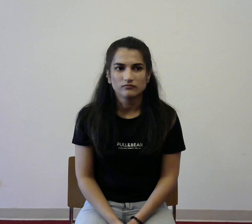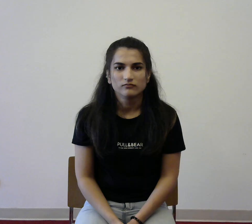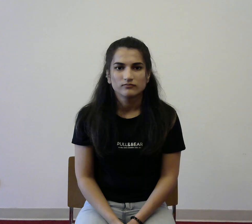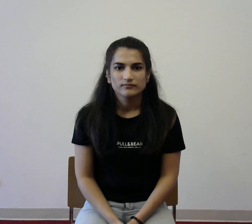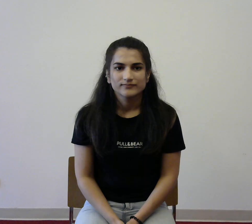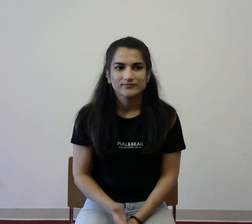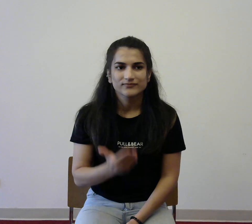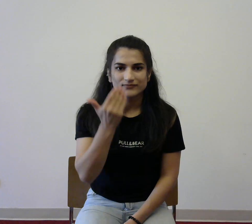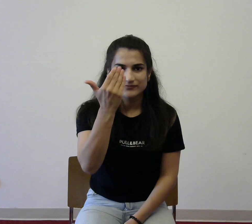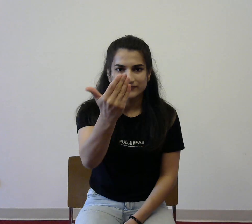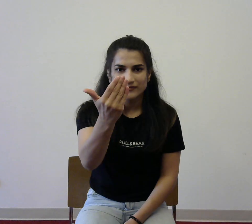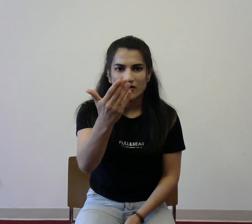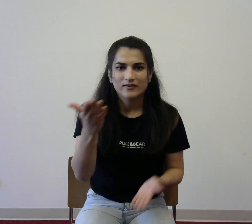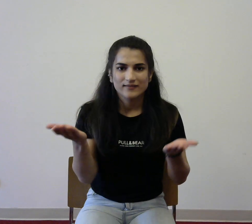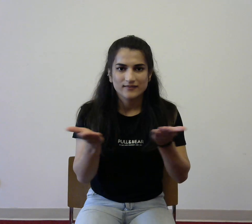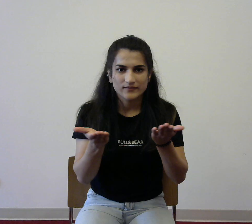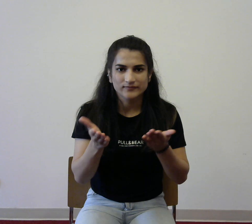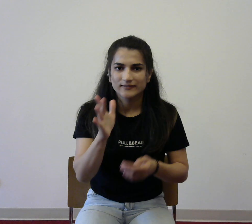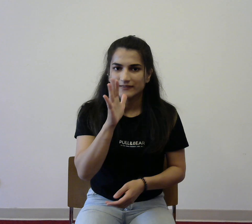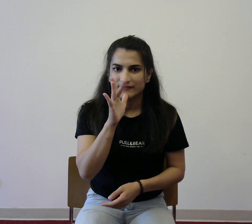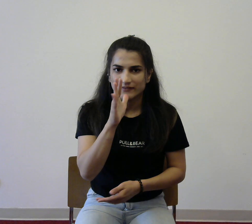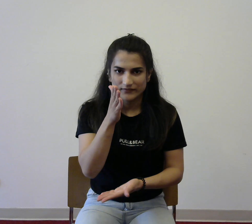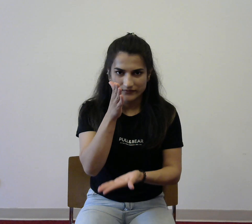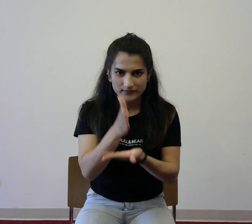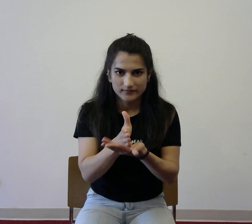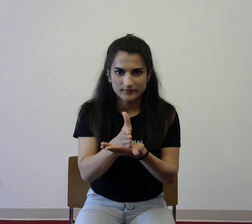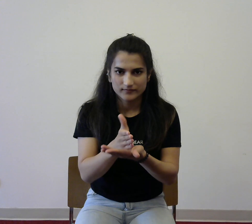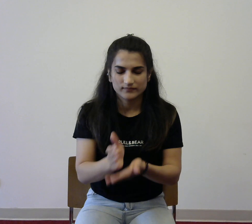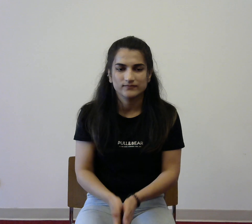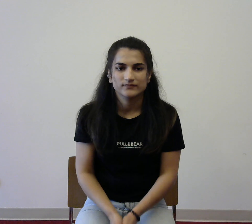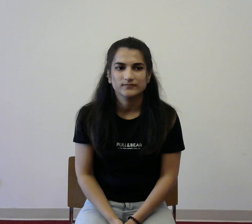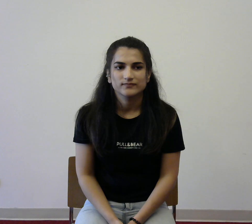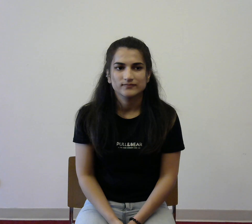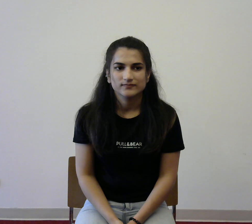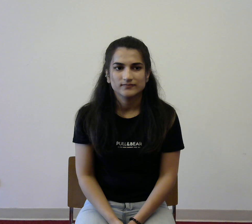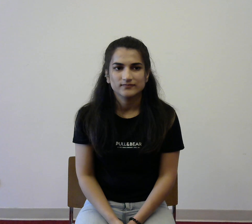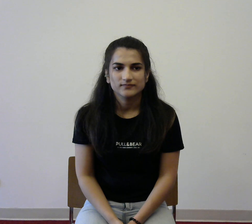Sizin neçə yaşınız var?